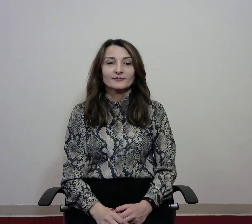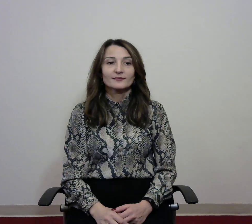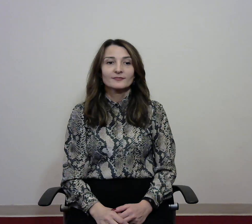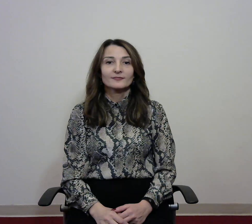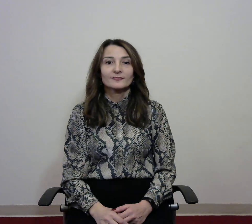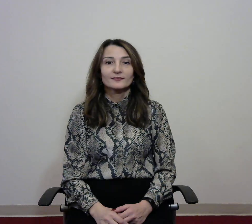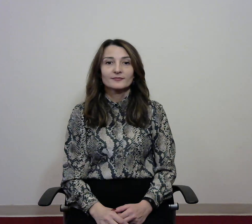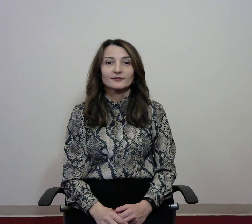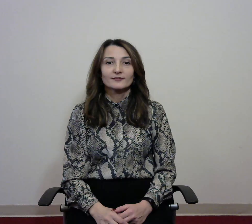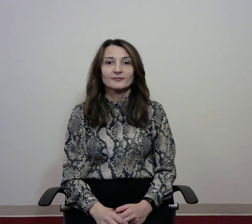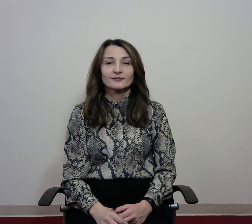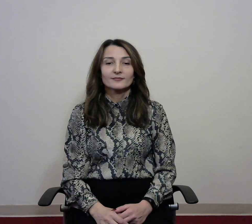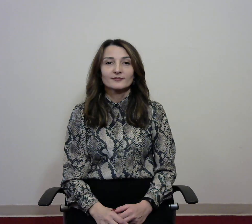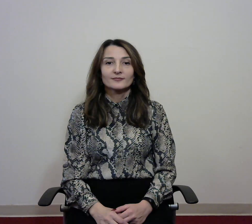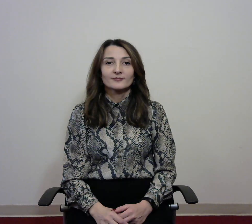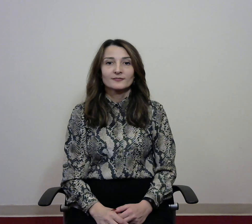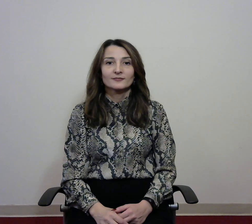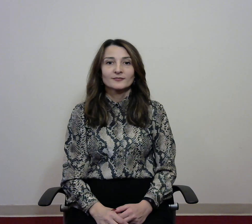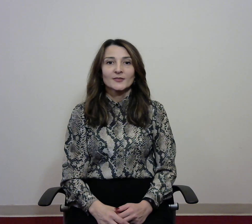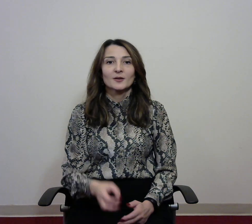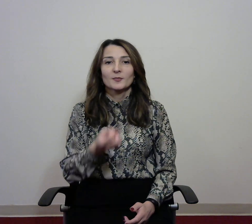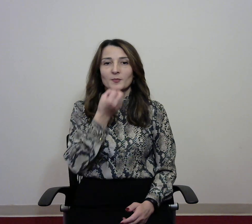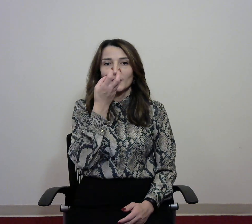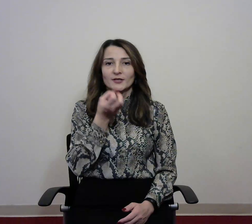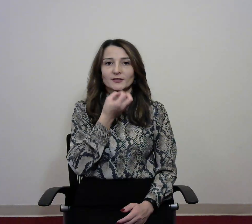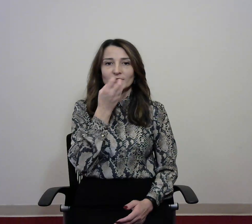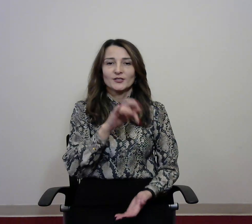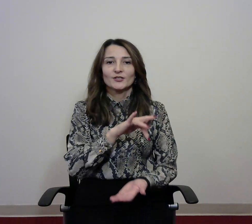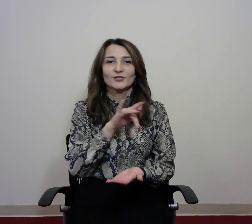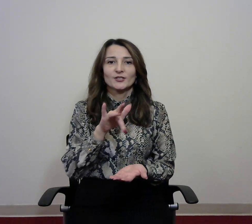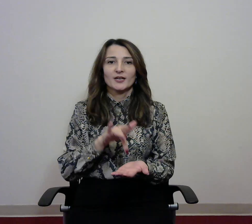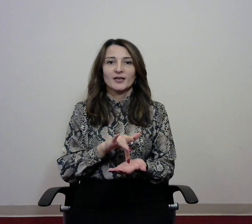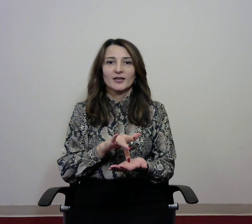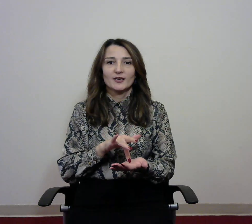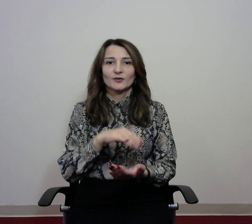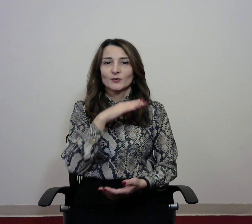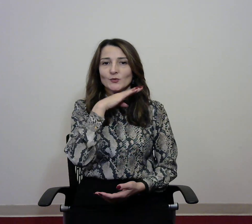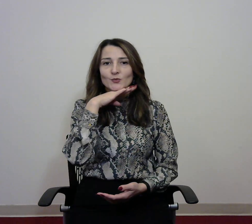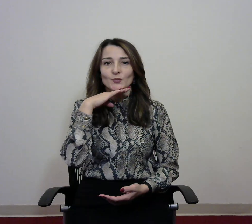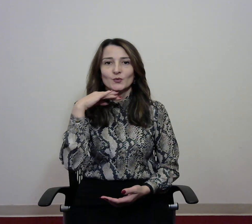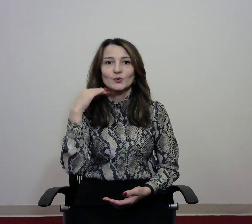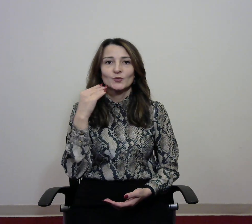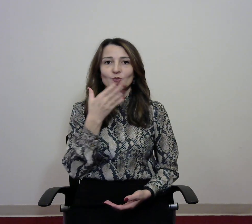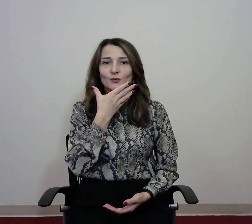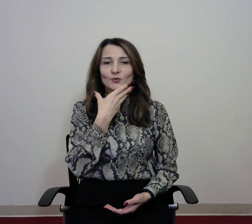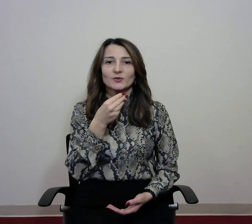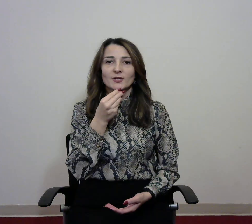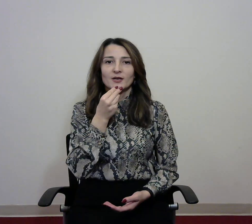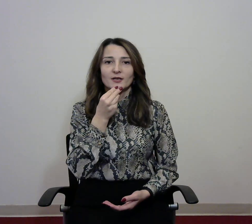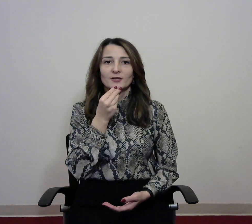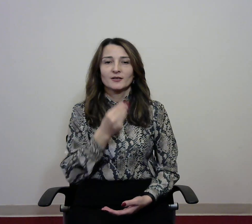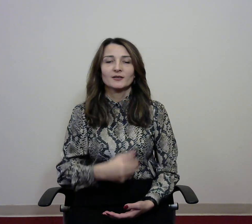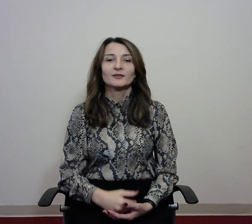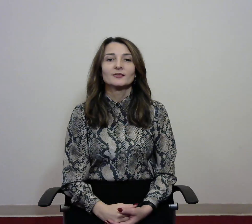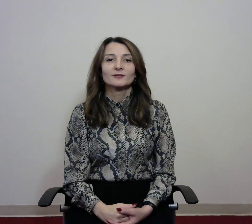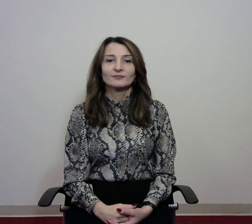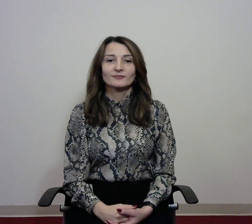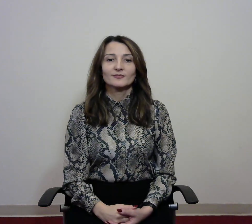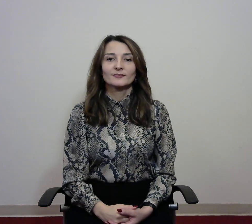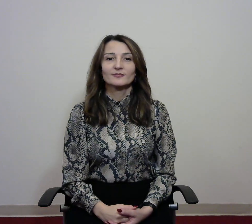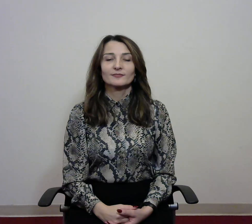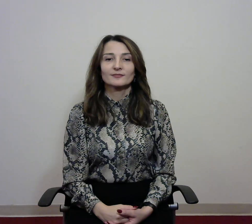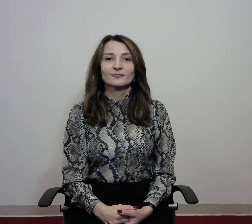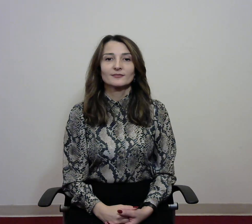Bakı şəhəri çox gözəldir